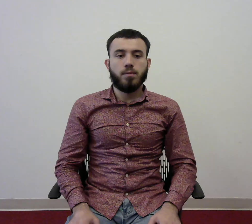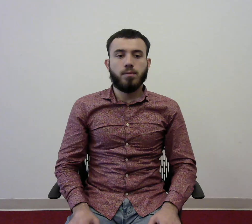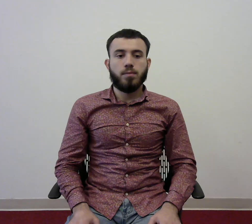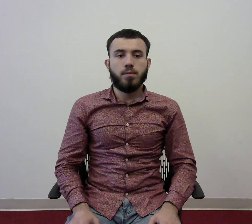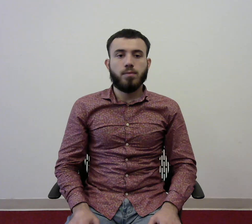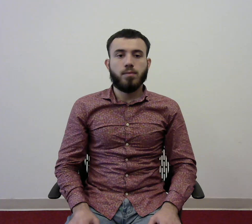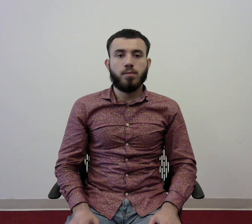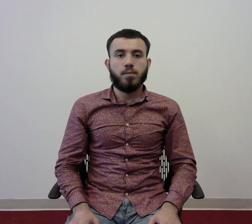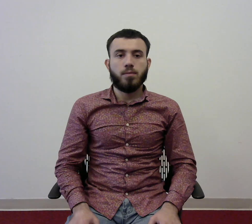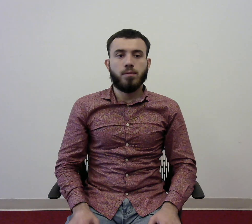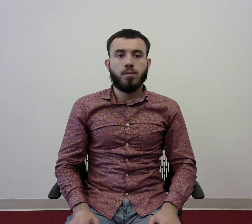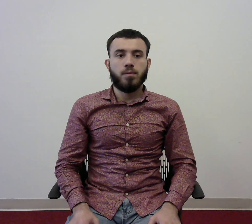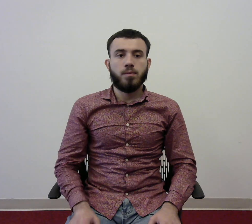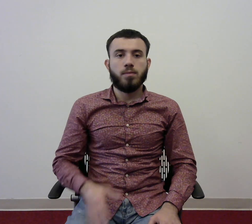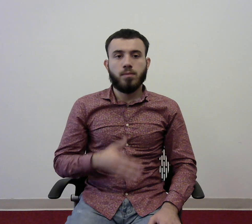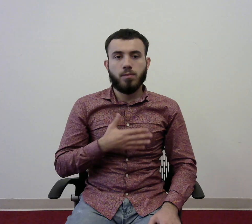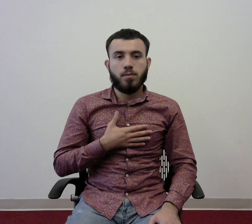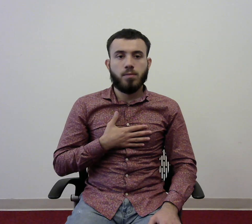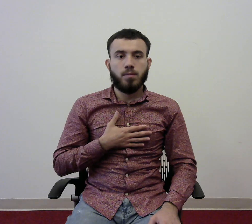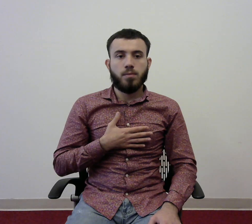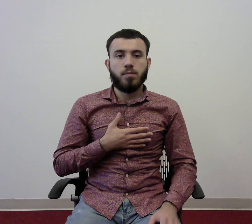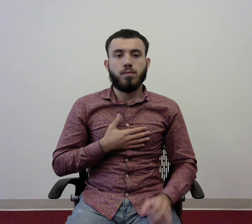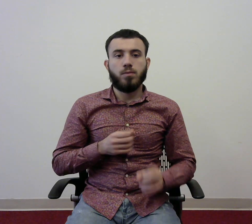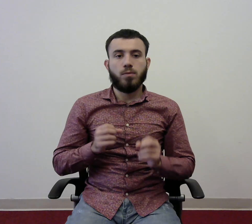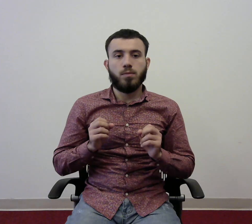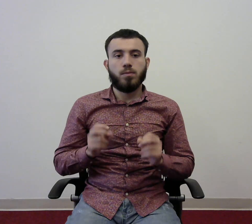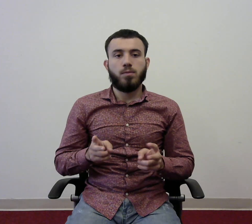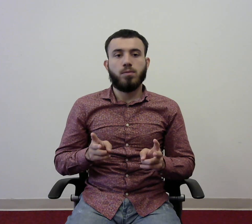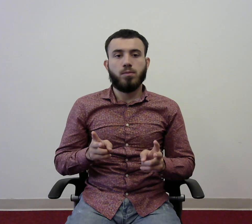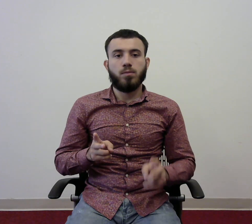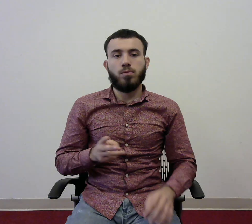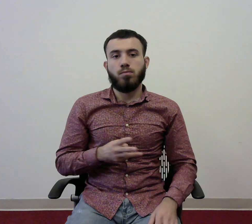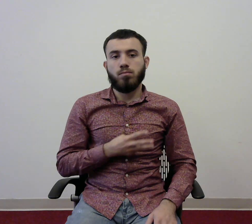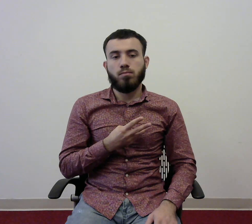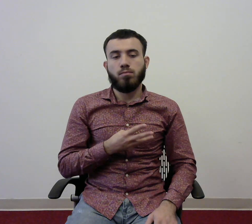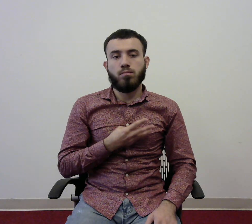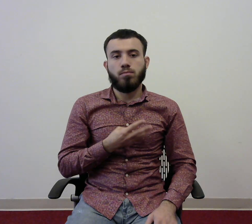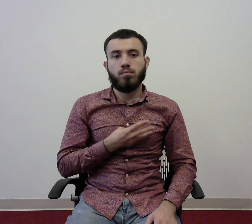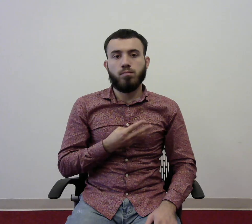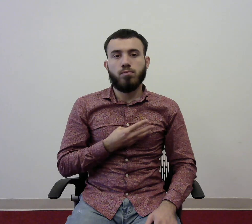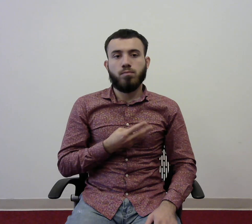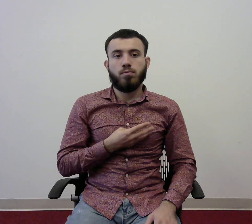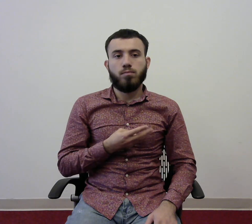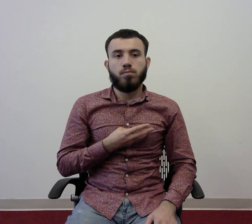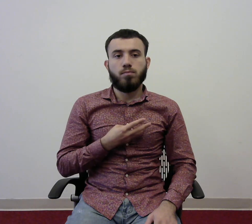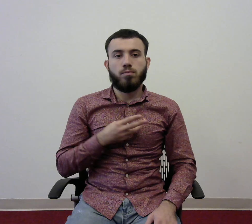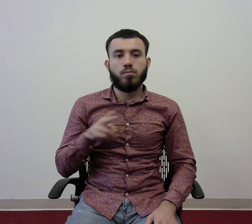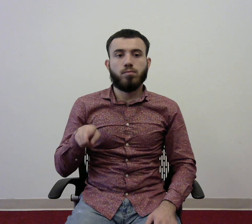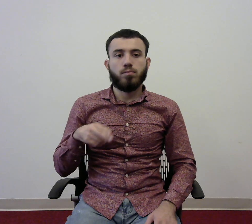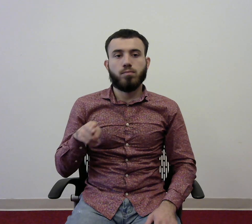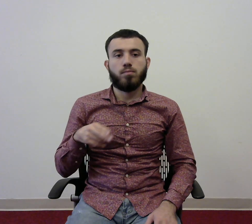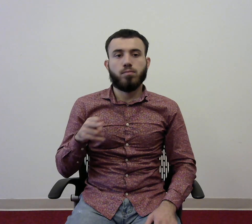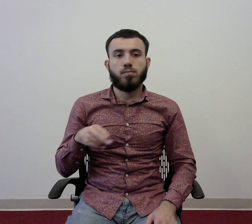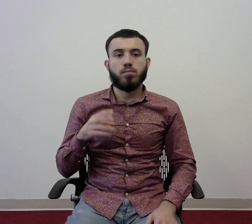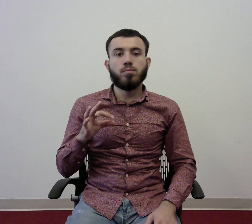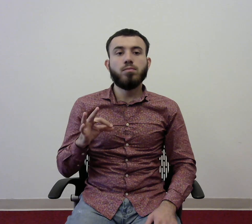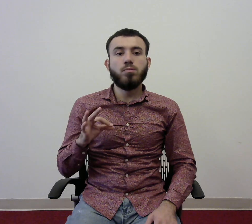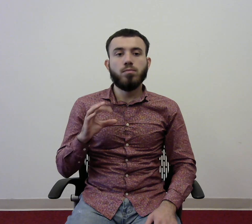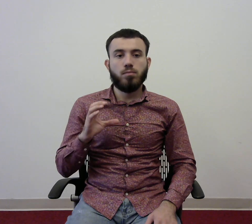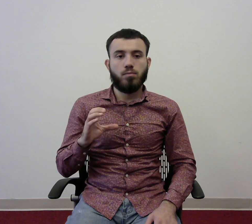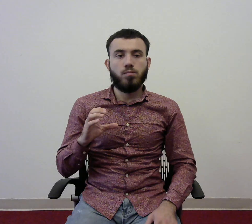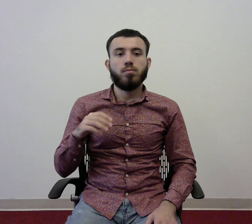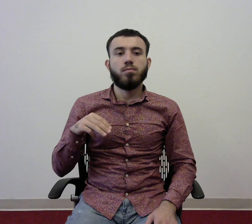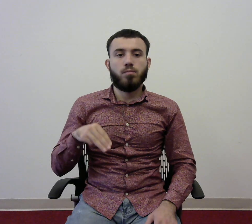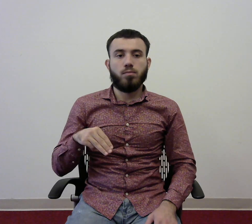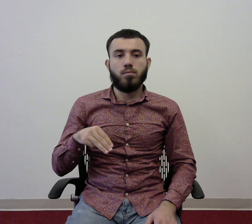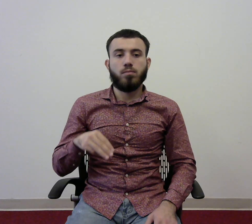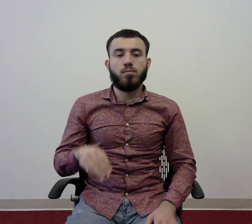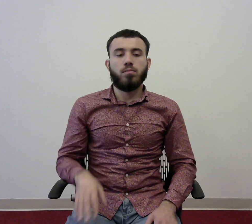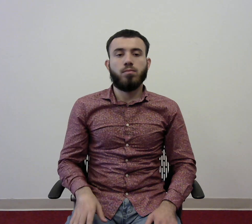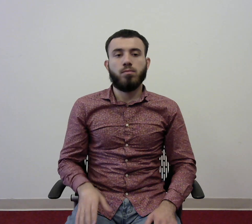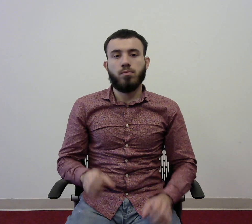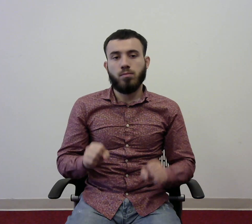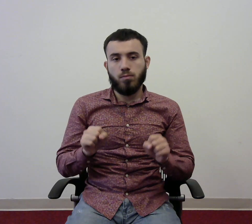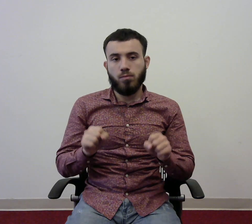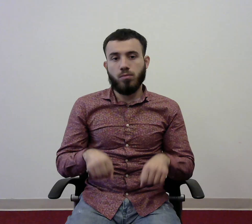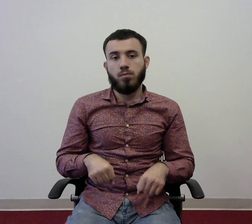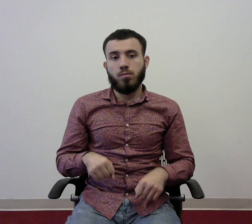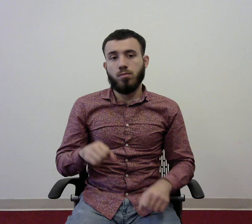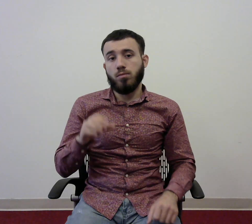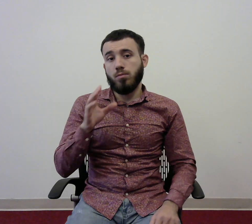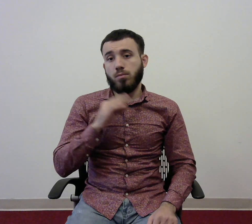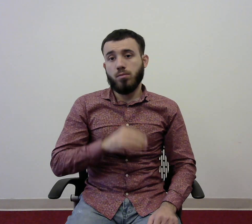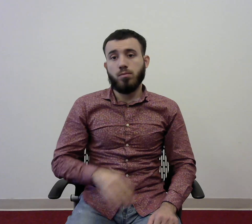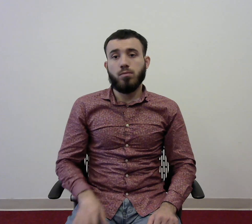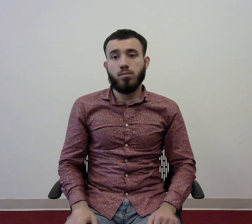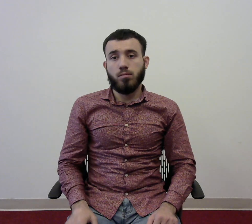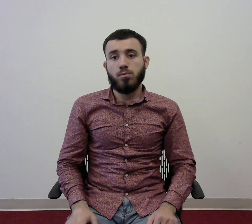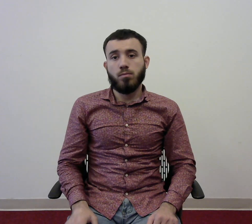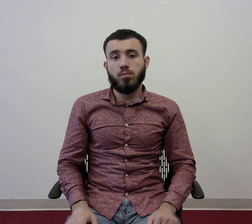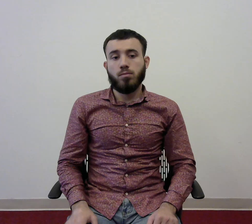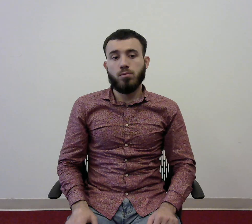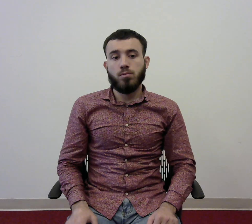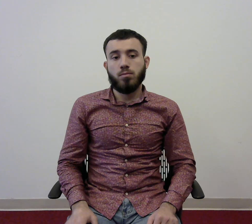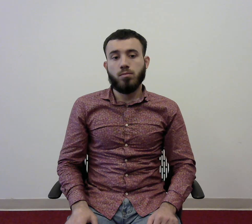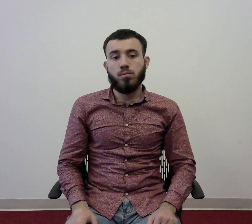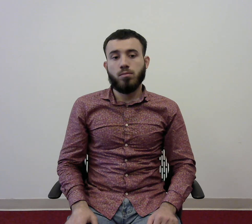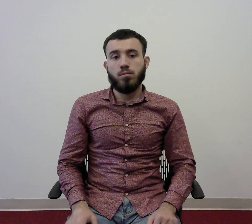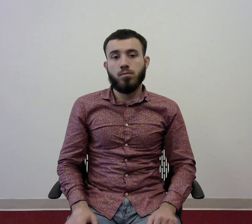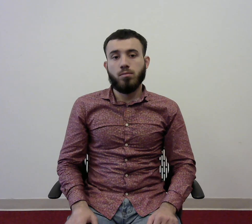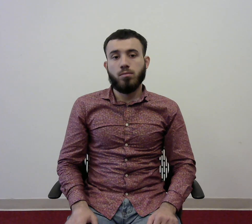Mən necə könüllü DOST ola bilərəm?